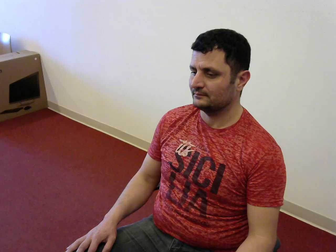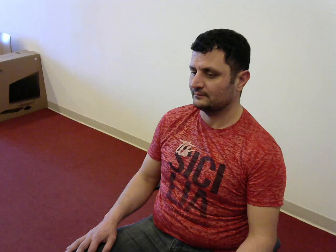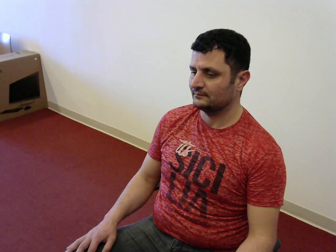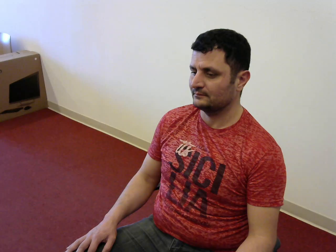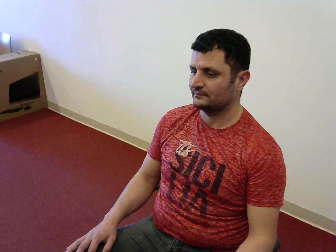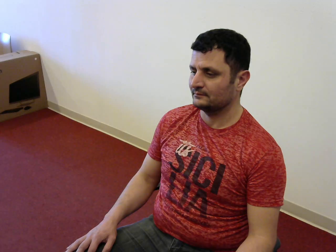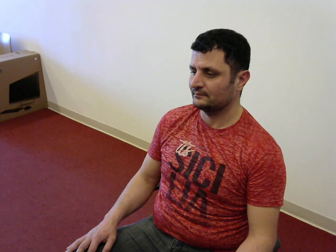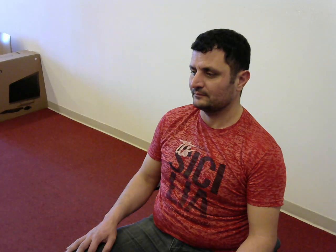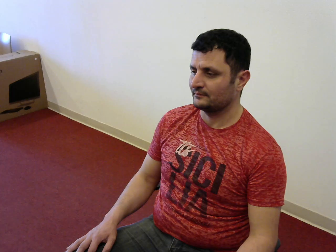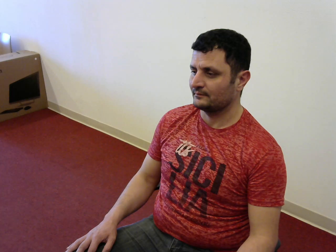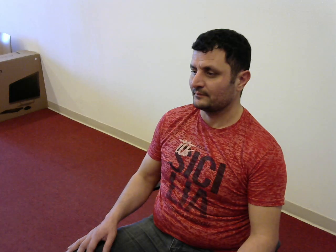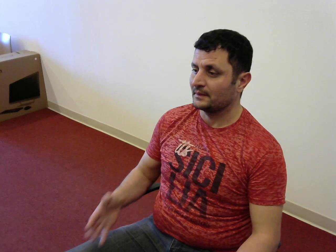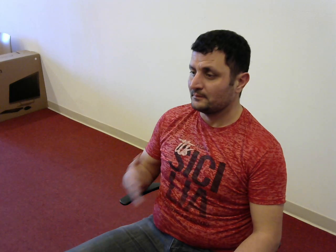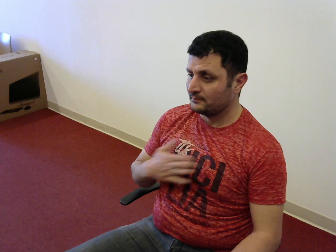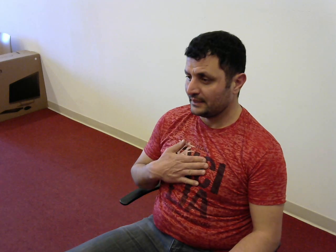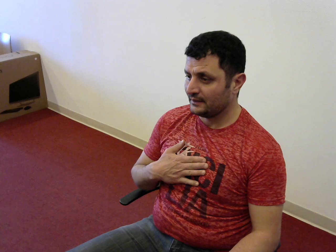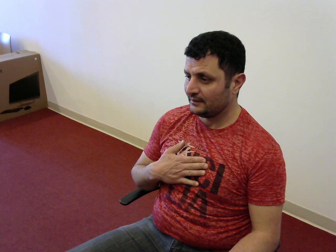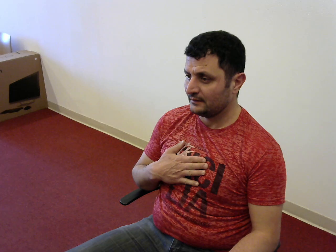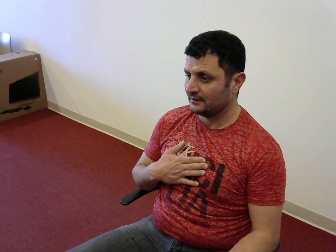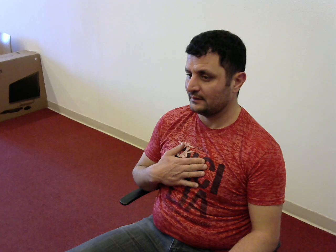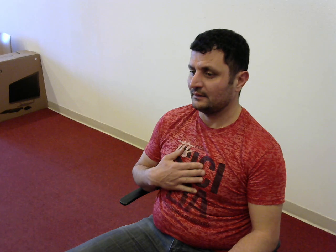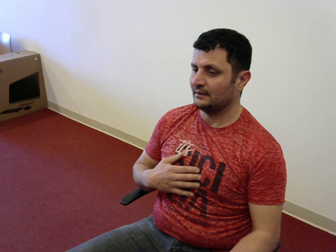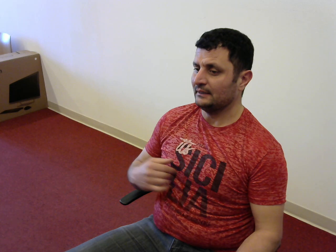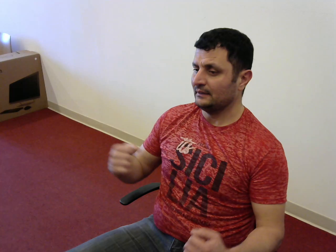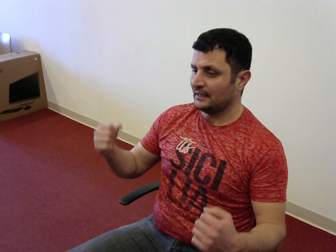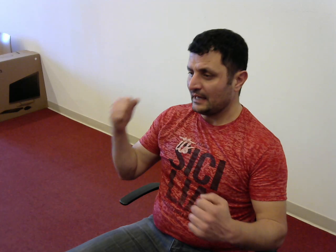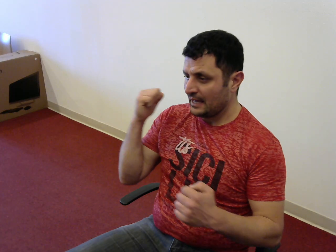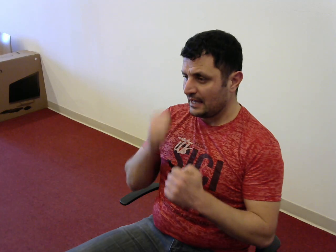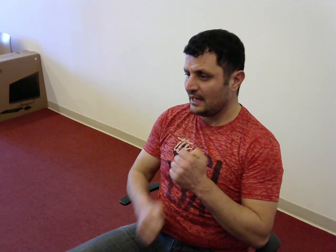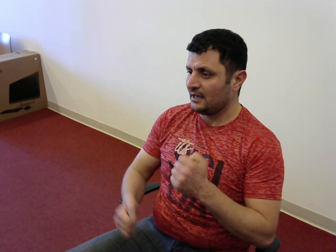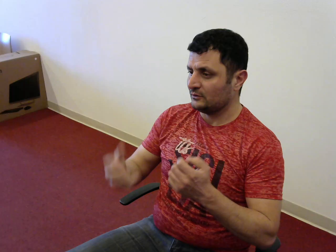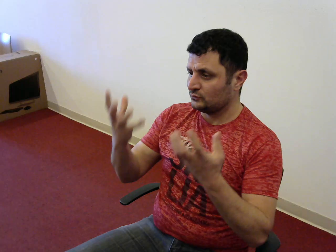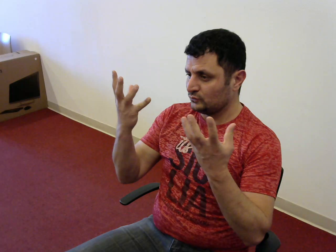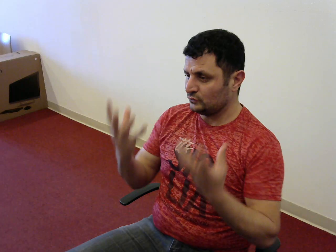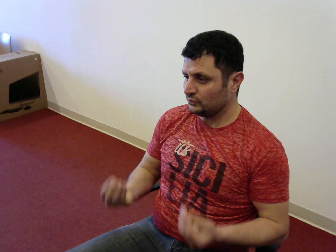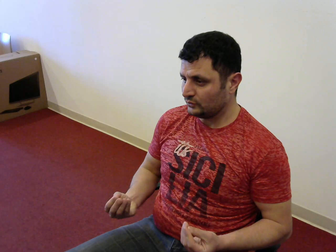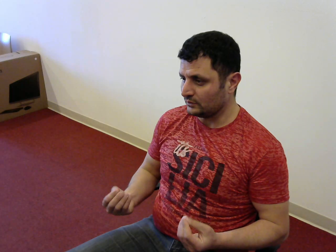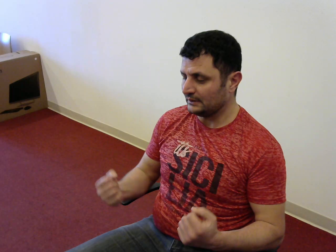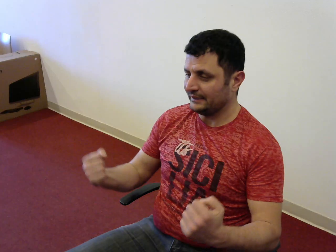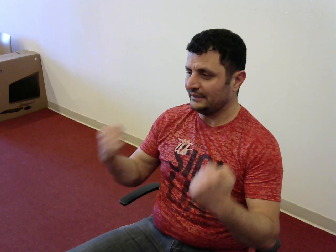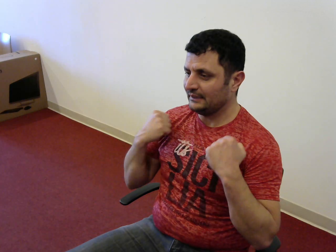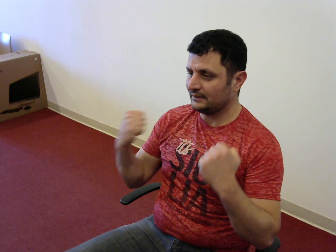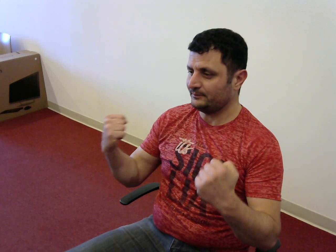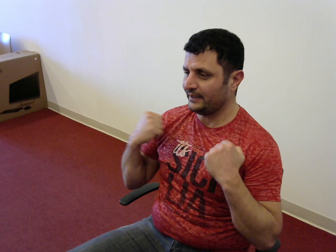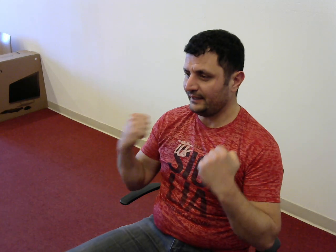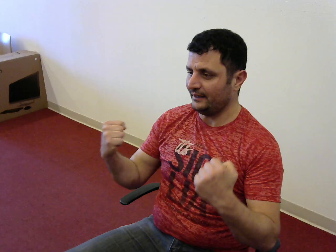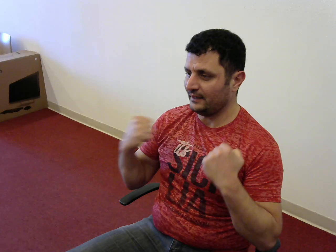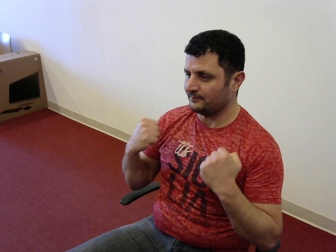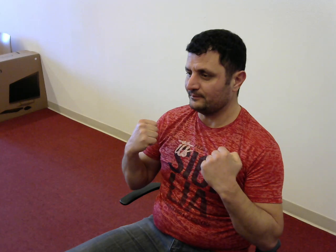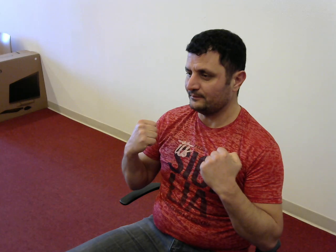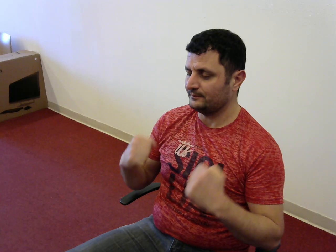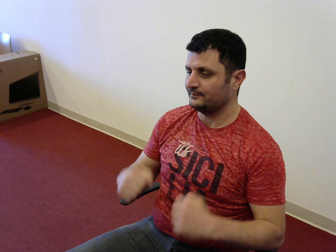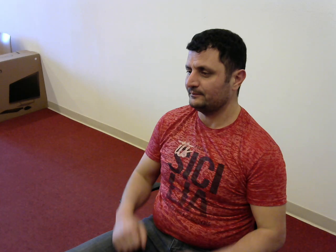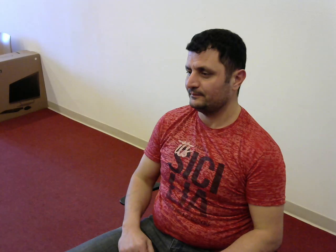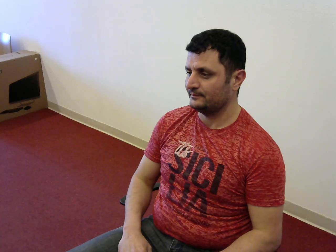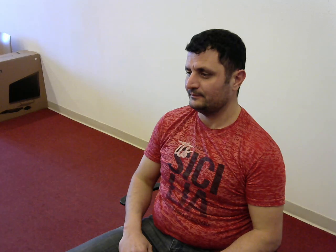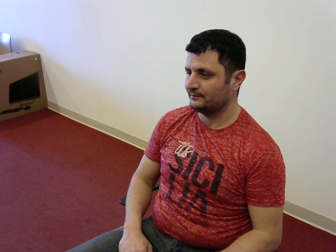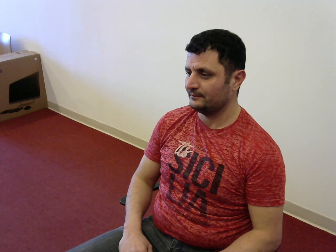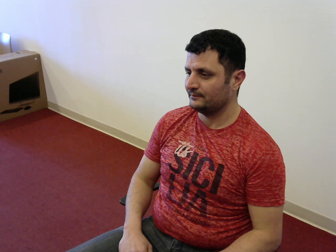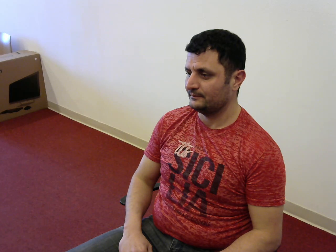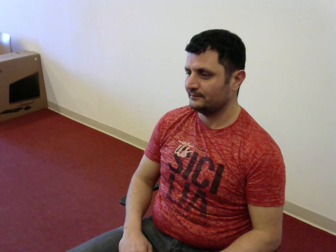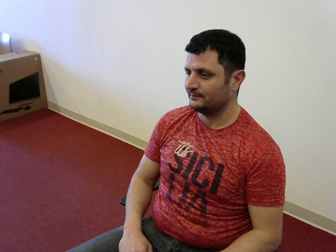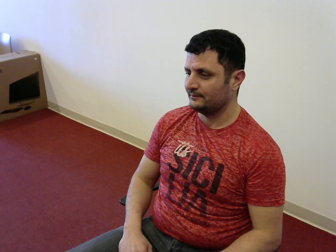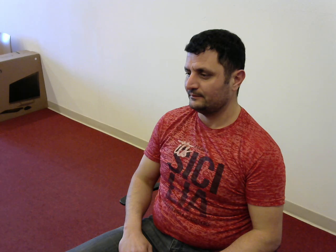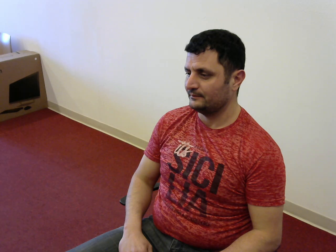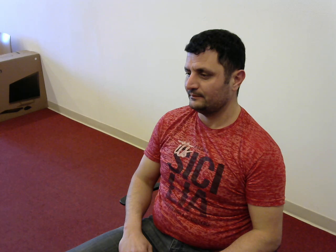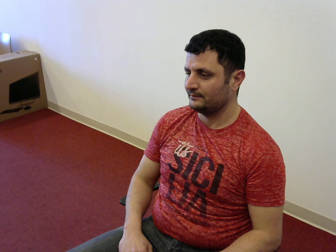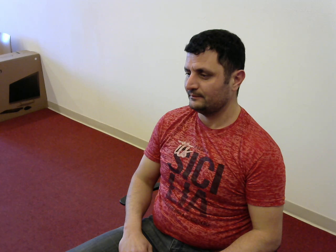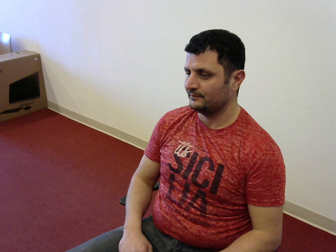Mən hər gün idman edirəm